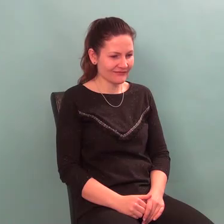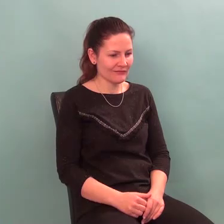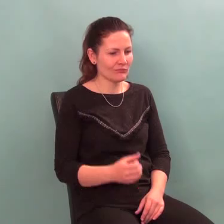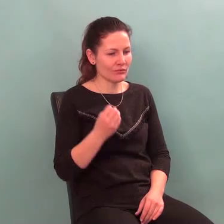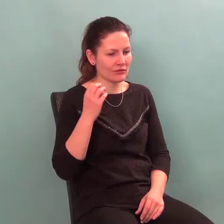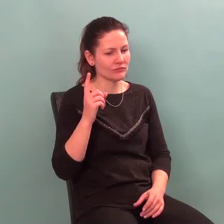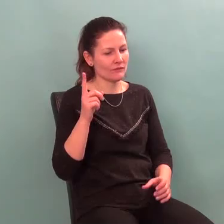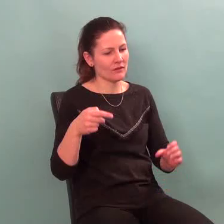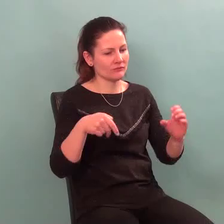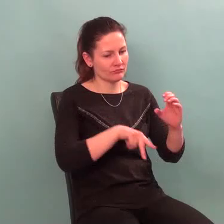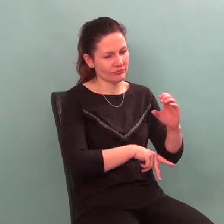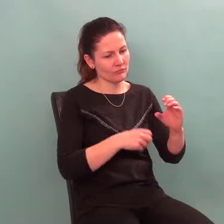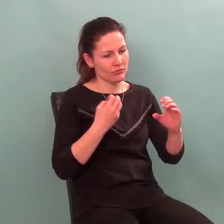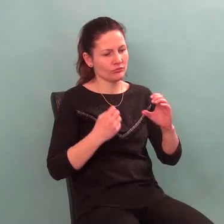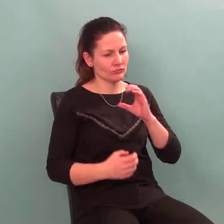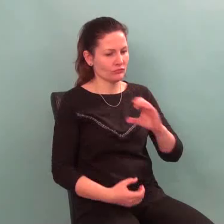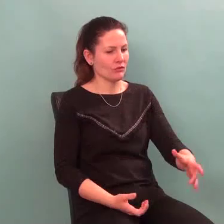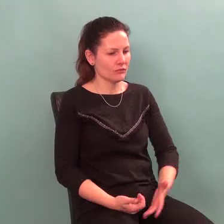Trzeba uważać, żeby nie spaść z peronu pociągu.